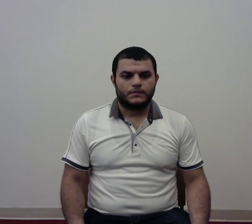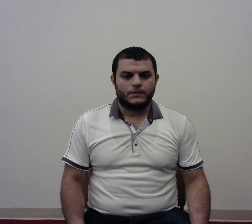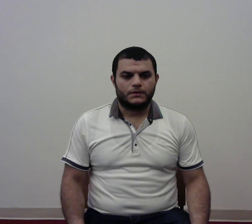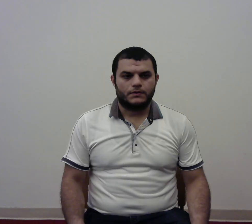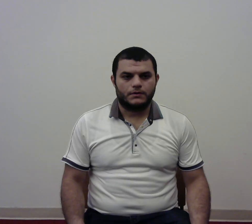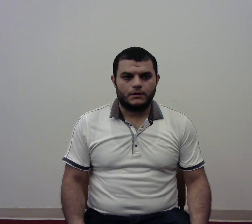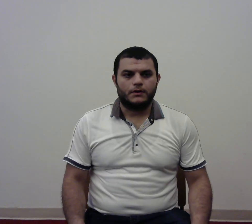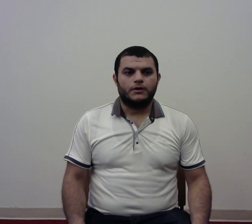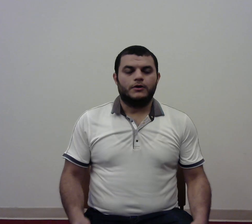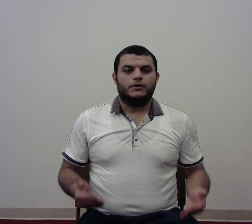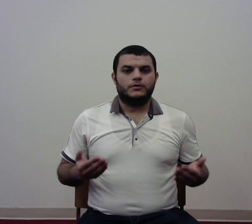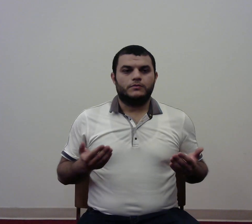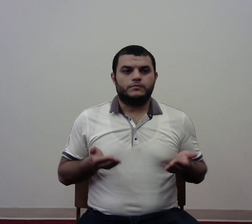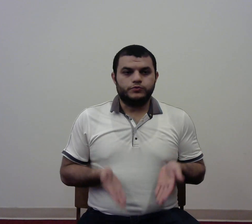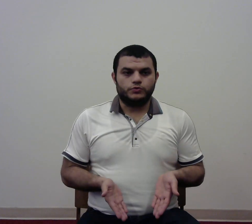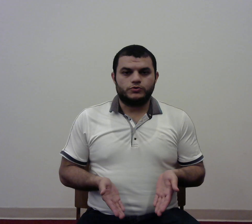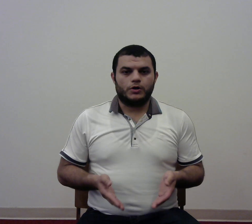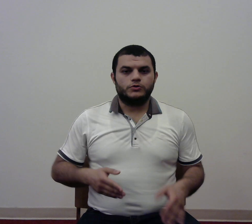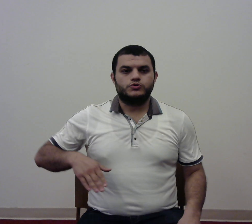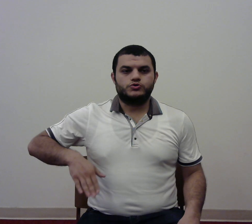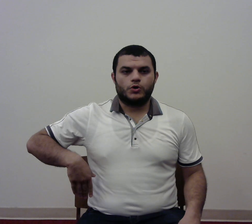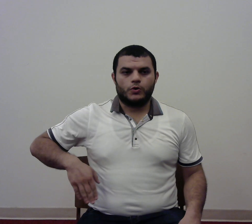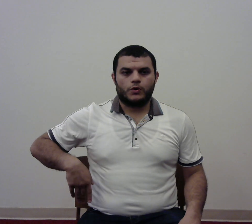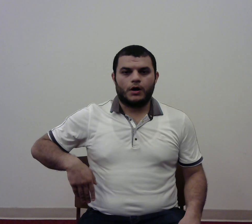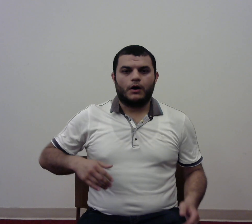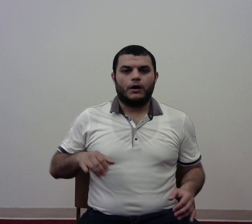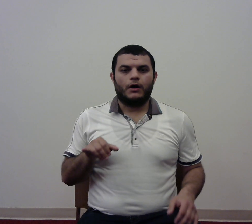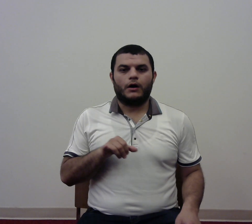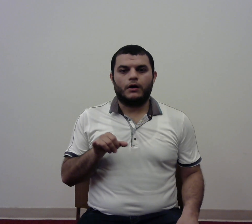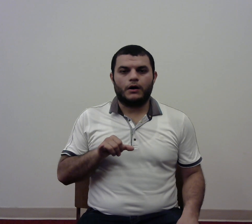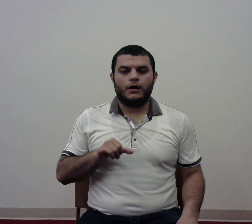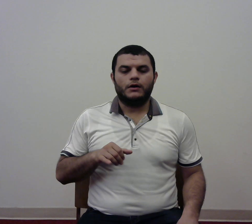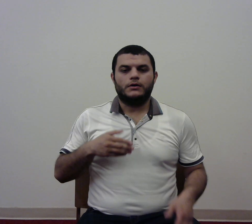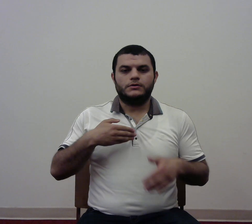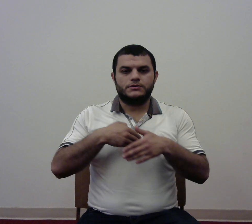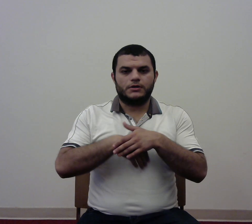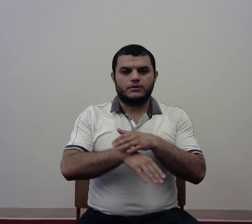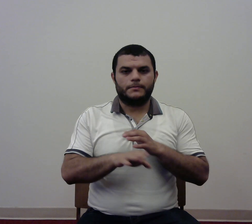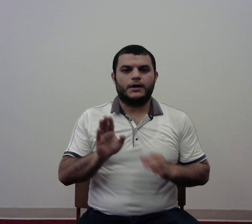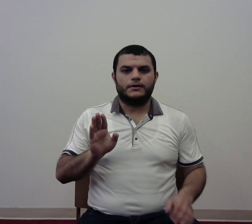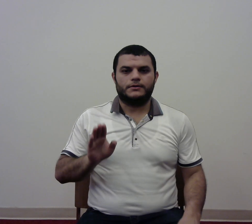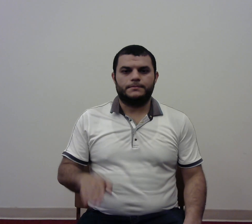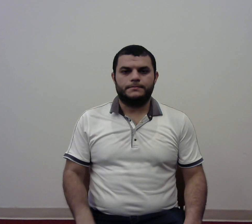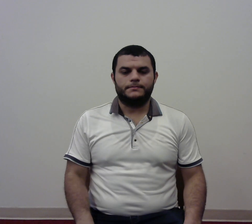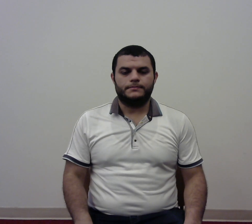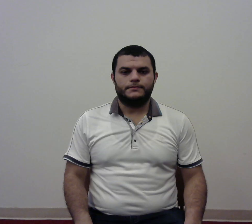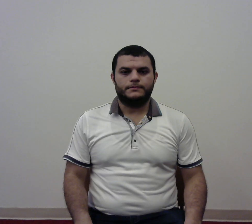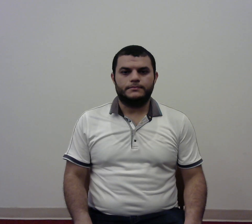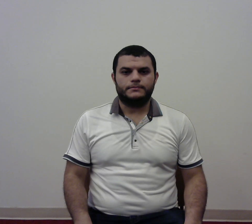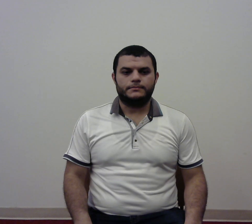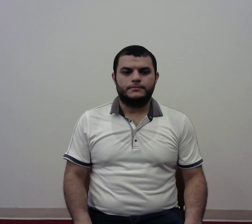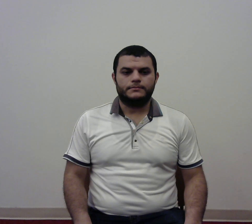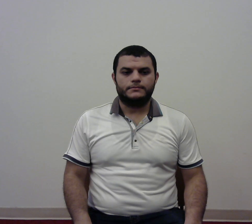Burdan sonra hara getməliyəm?